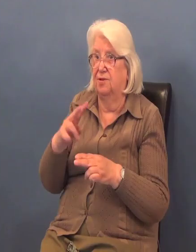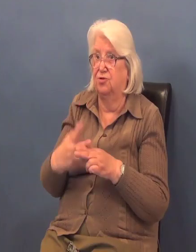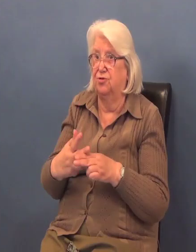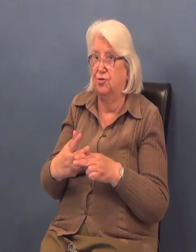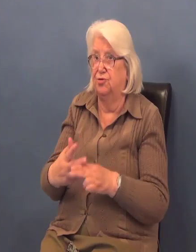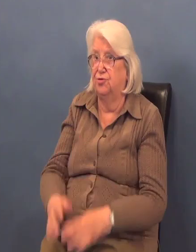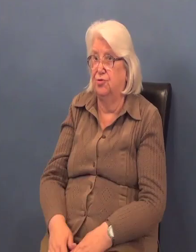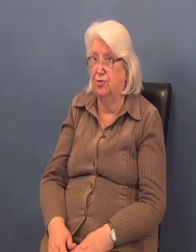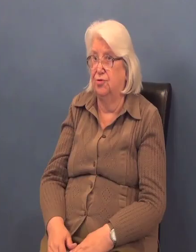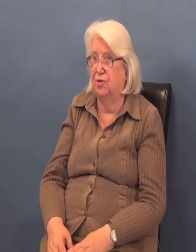Czwarta trzydzieści.